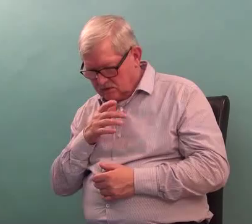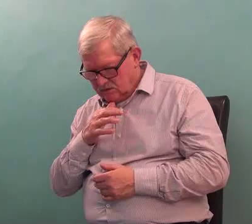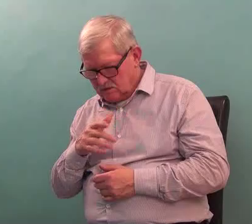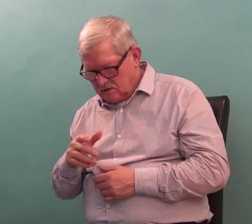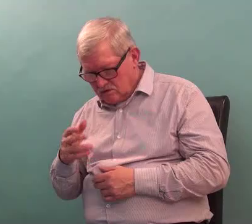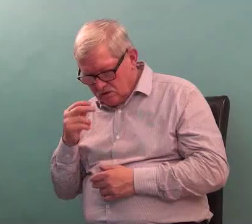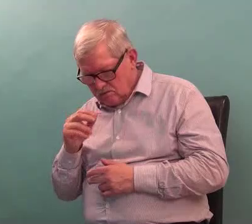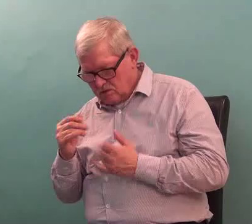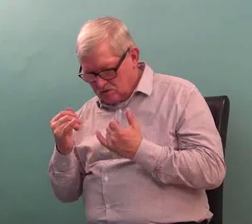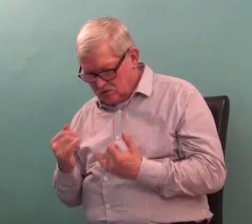Żaba siedzi.